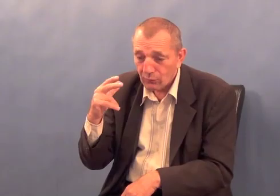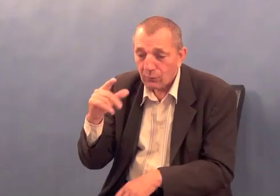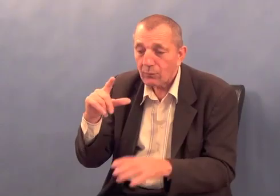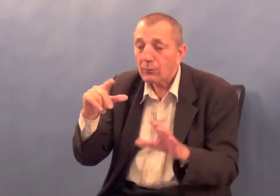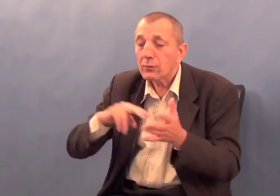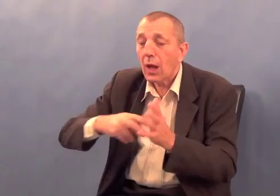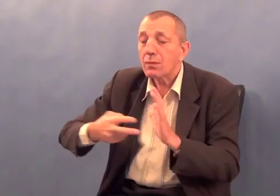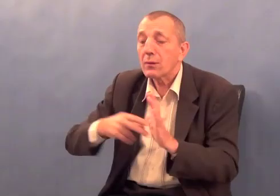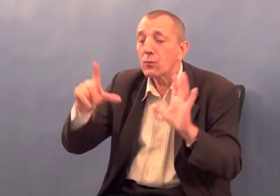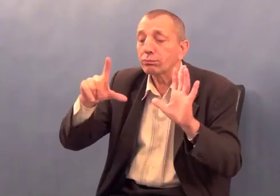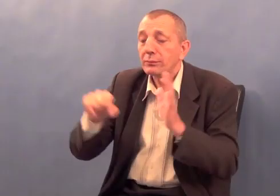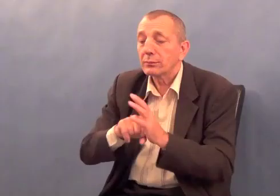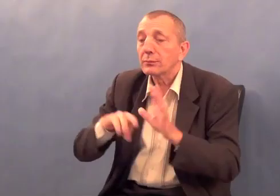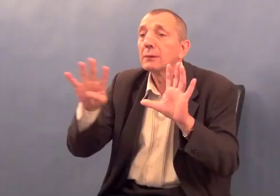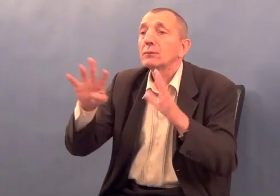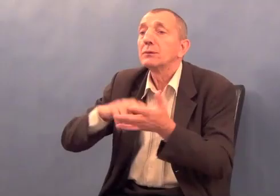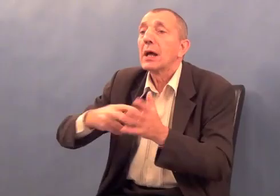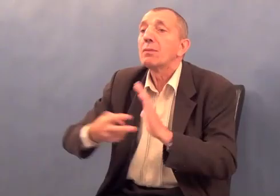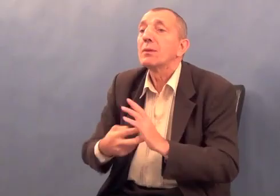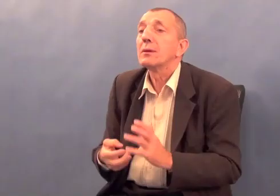Siódma... taniec, siódma do dziewiątej - taniec.